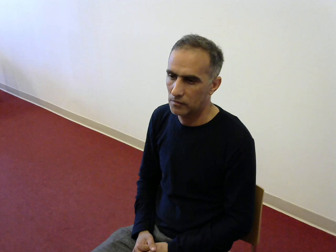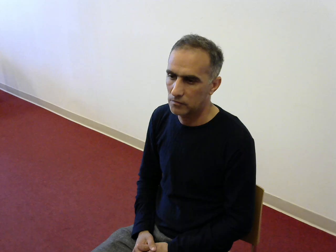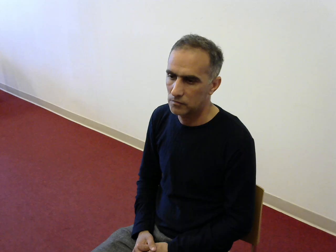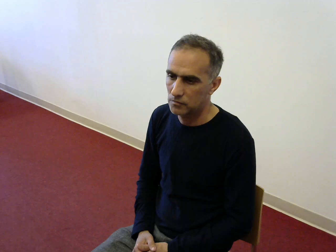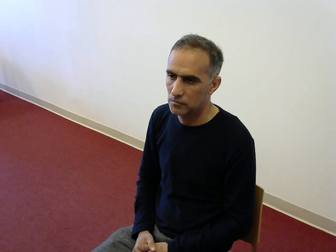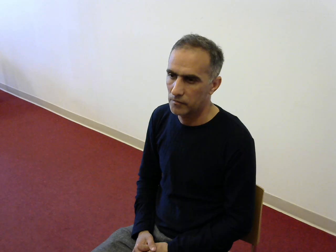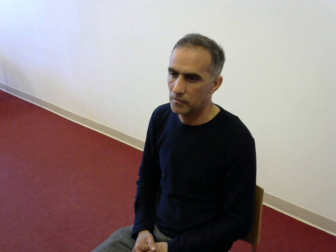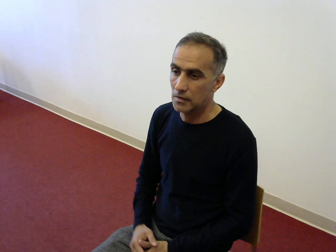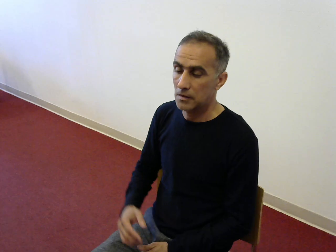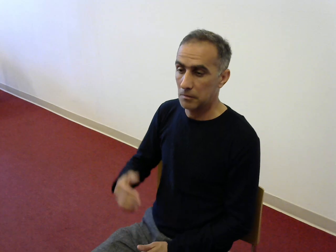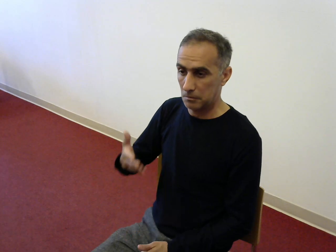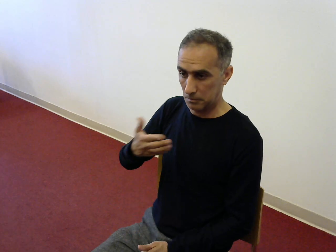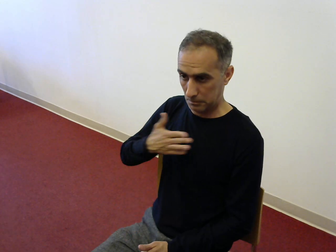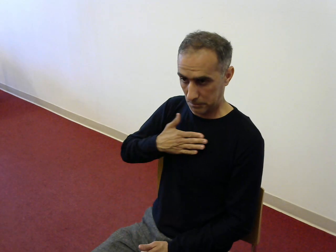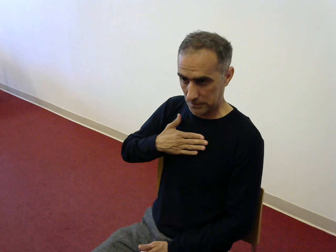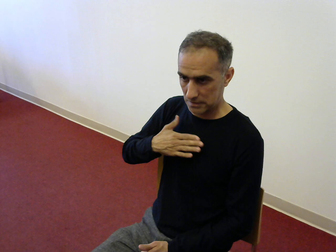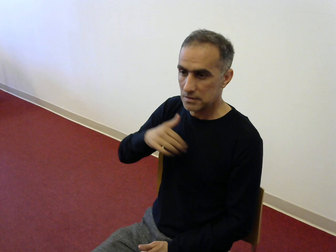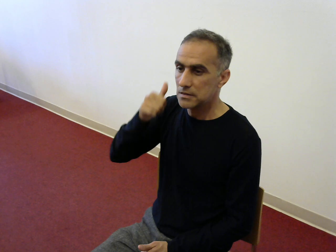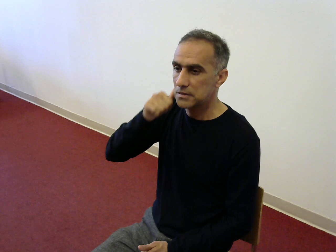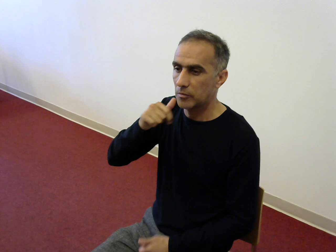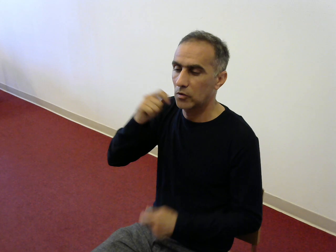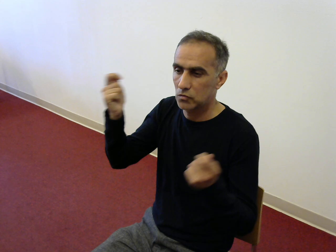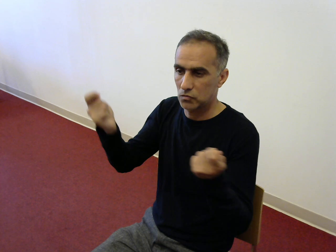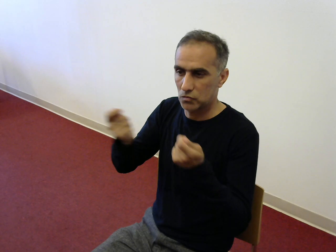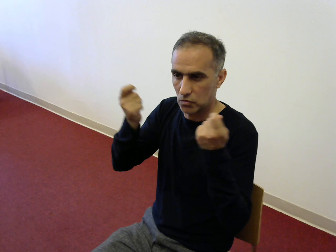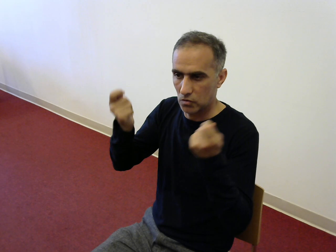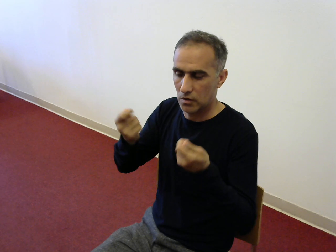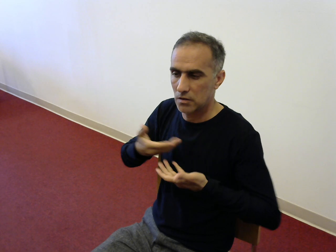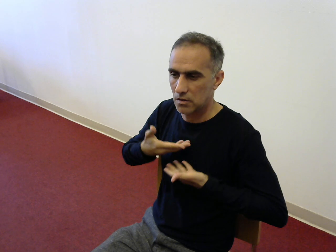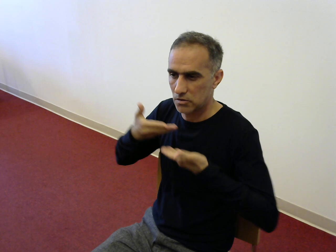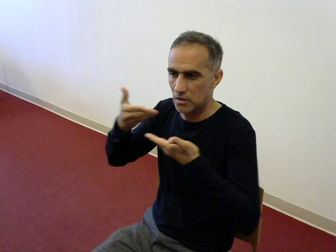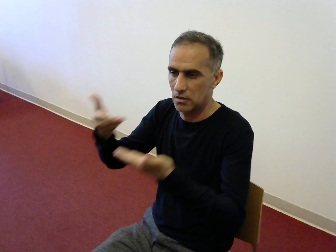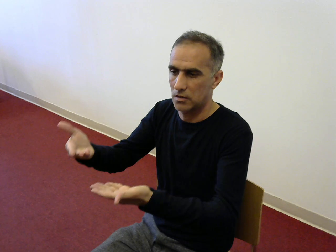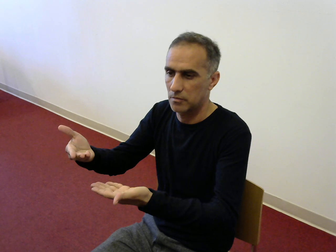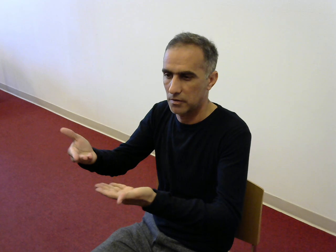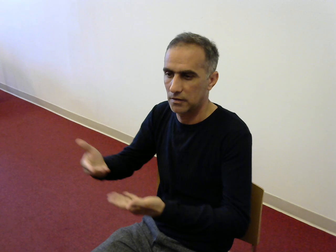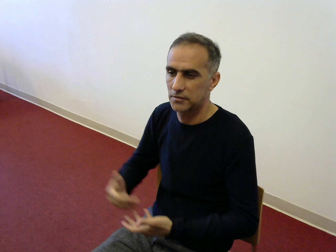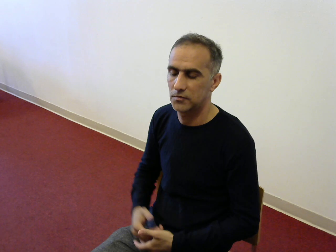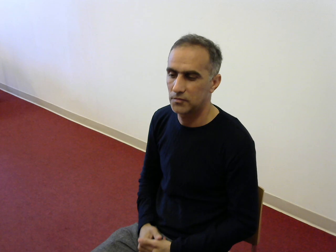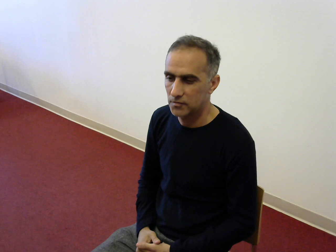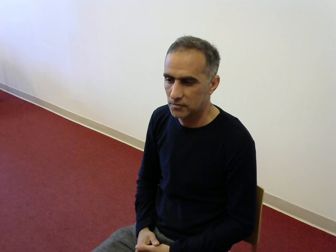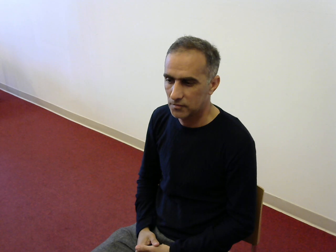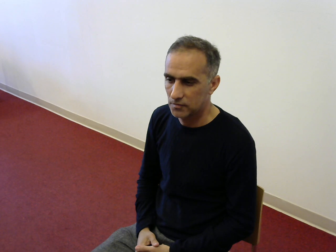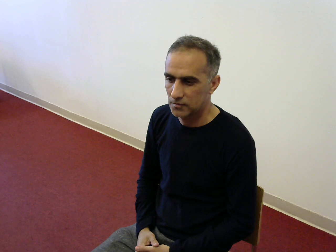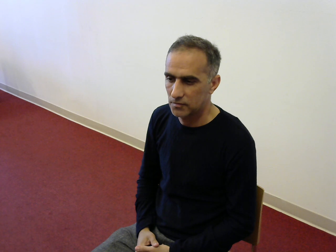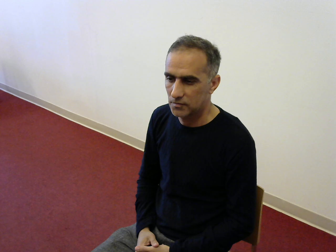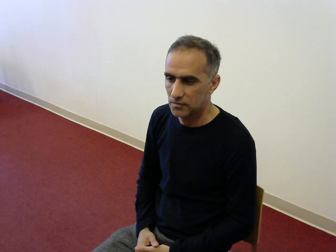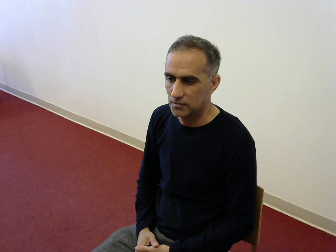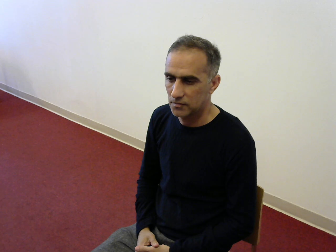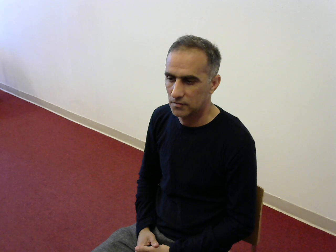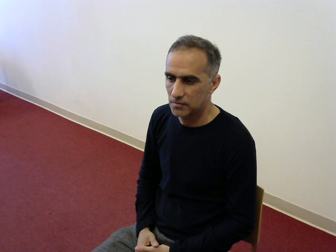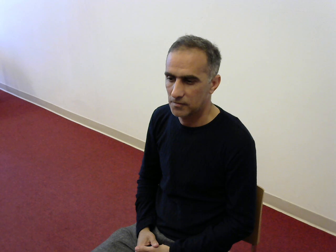Bizi sabah toya çağırıblar